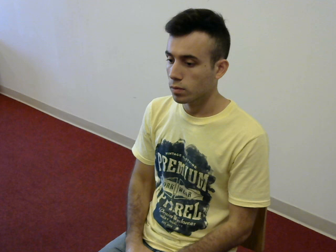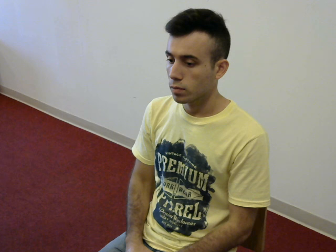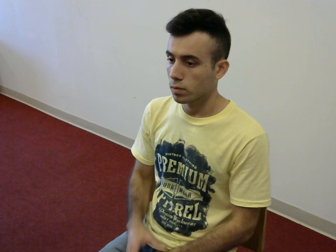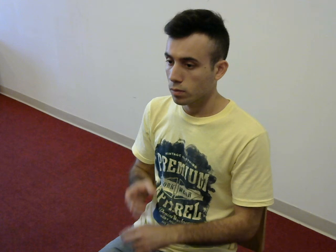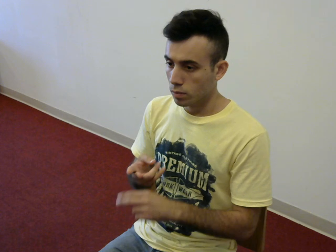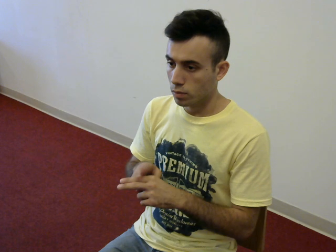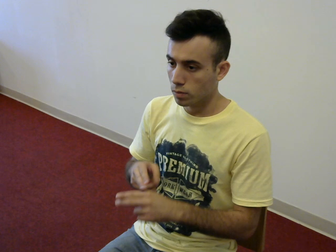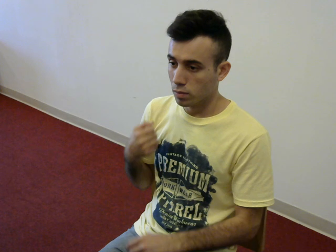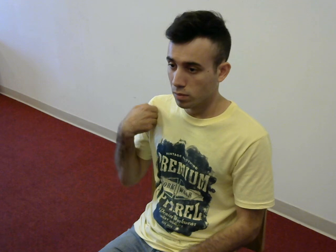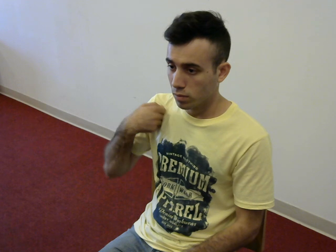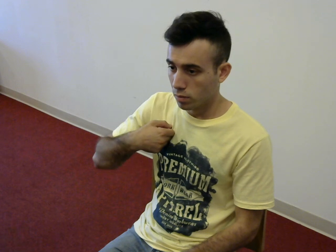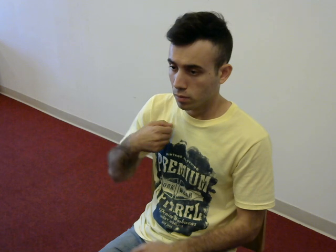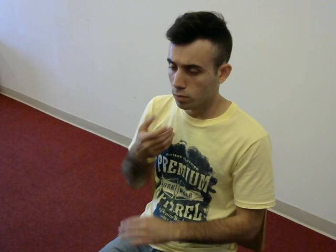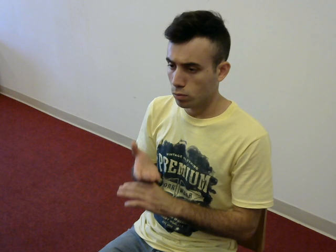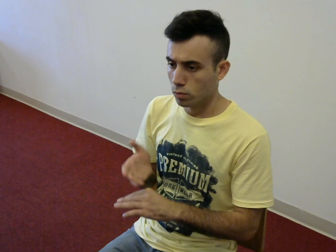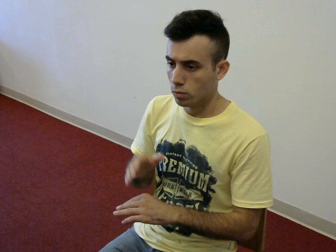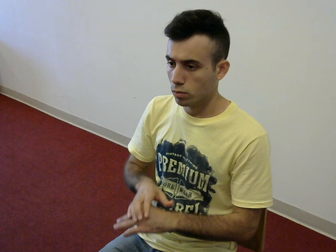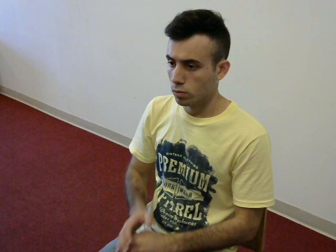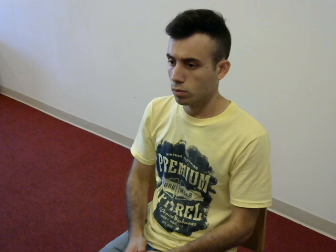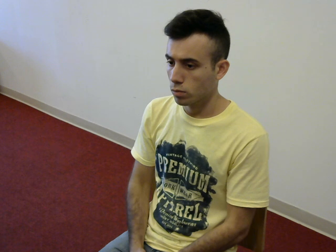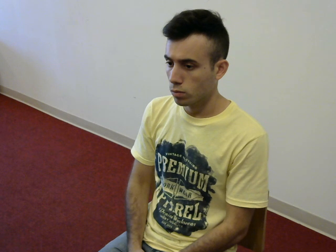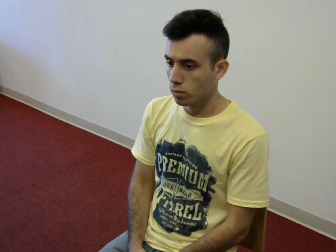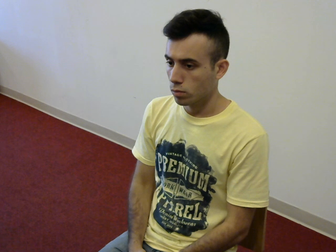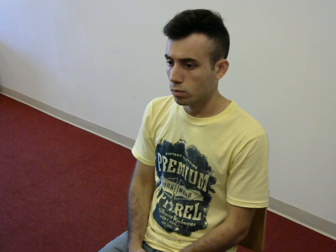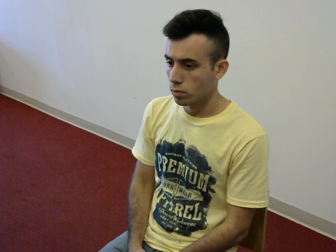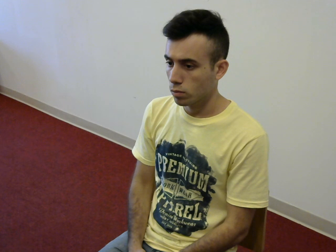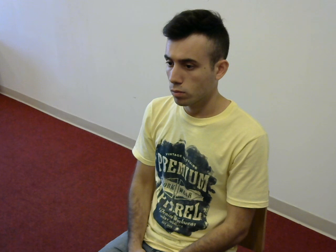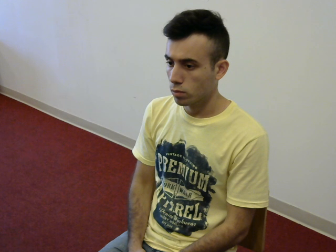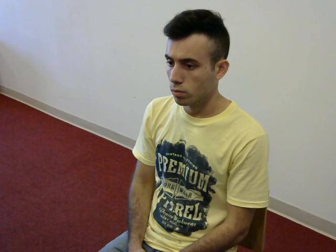Bu çanta ağırdır